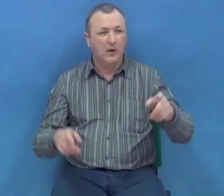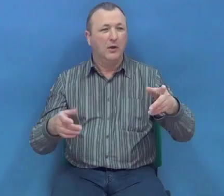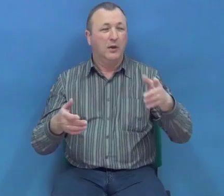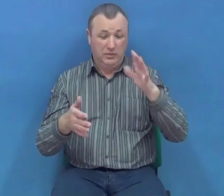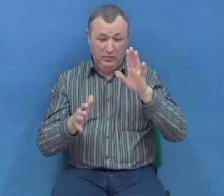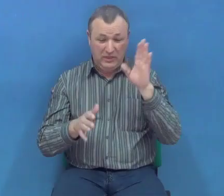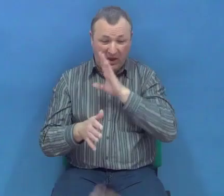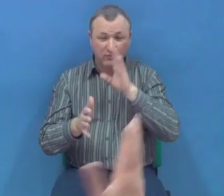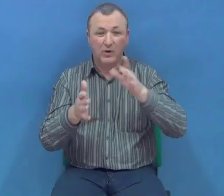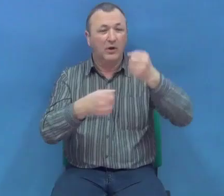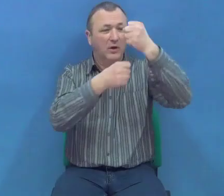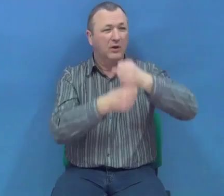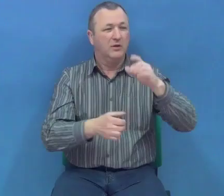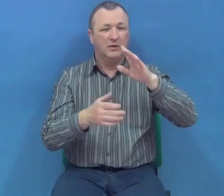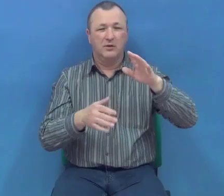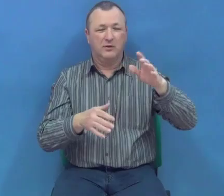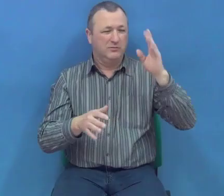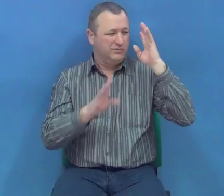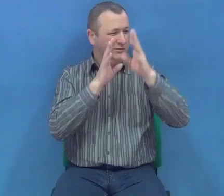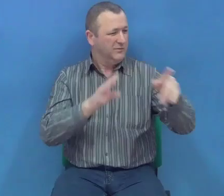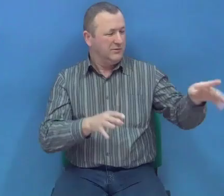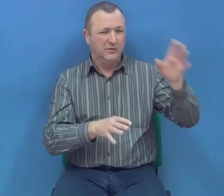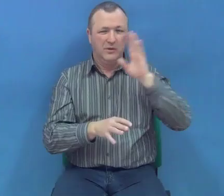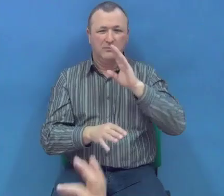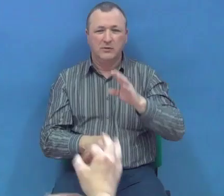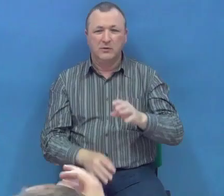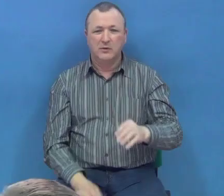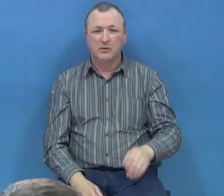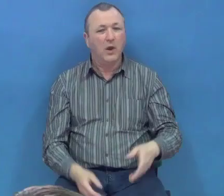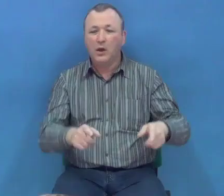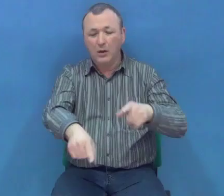Jest postawiony na dworze.